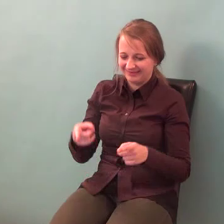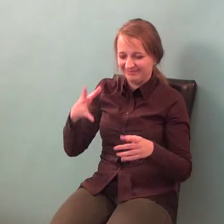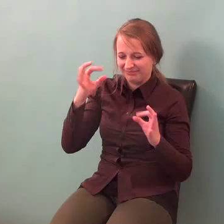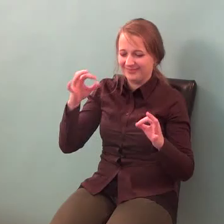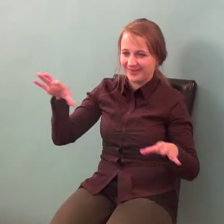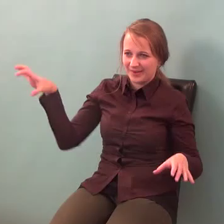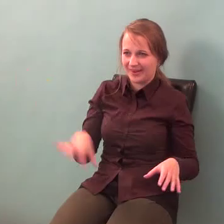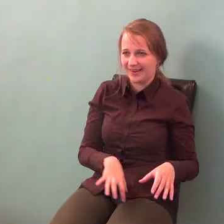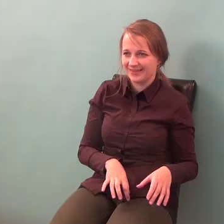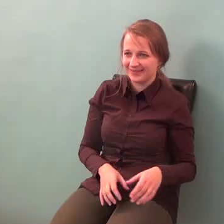Bo ukradli.